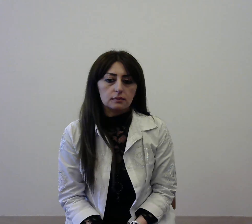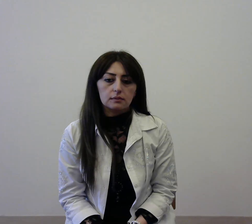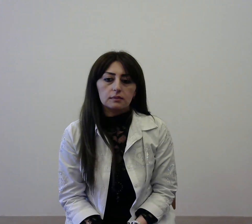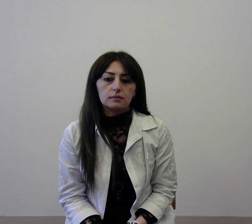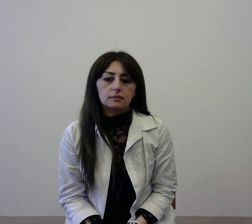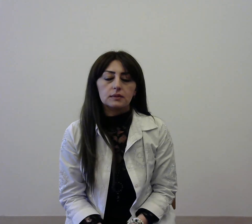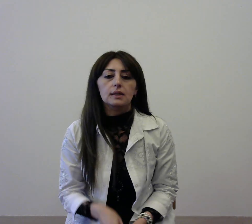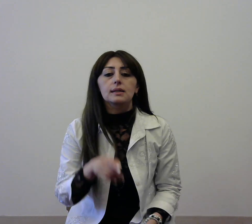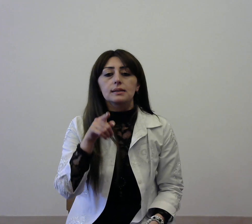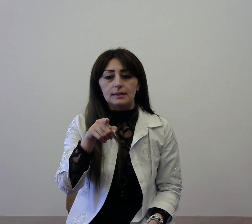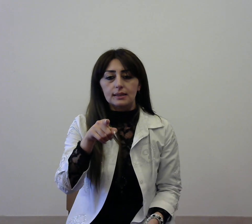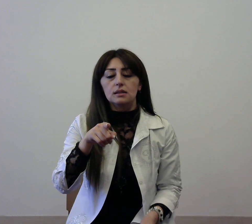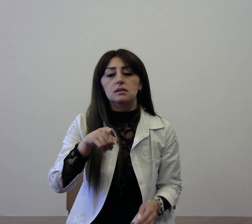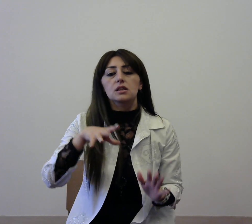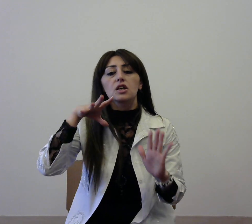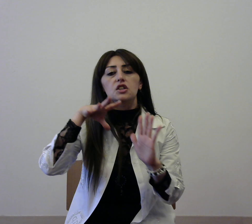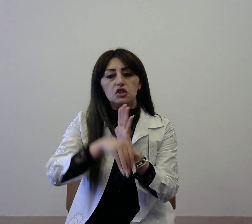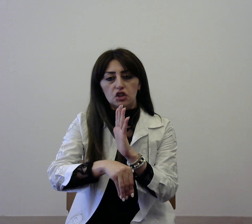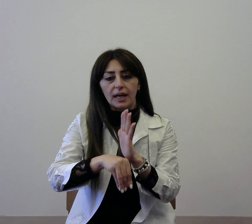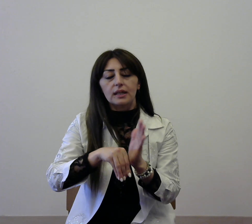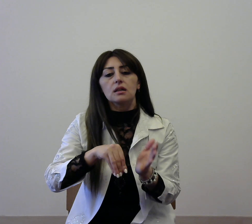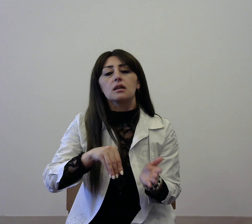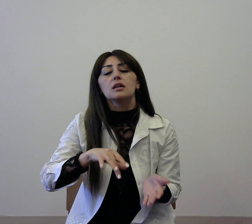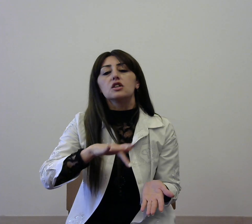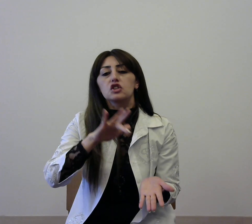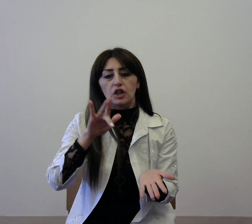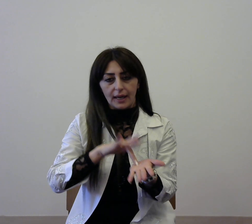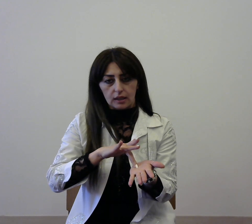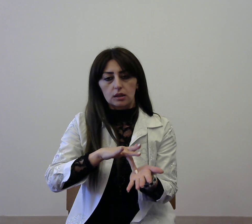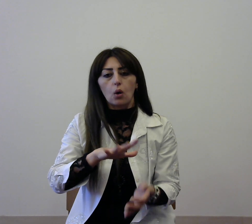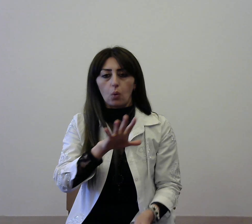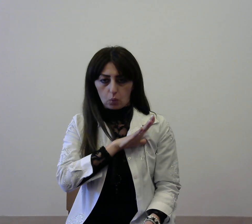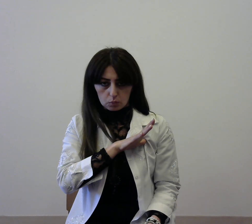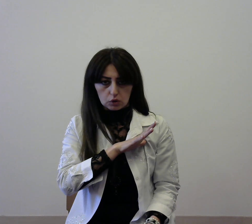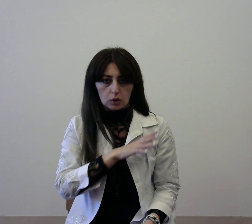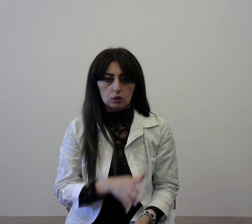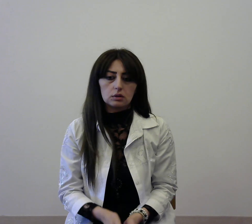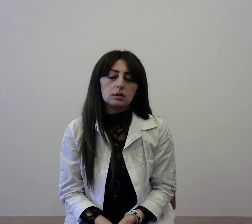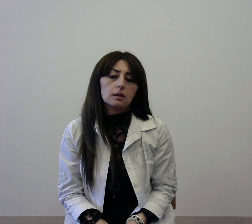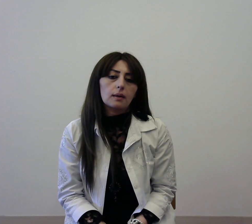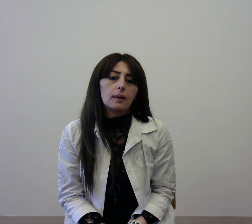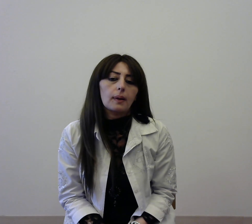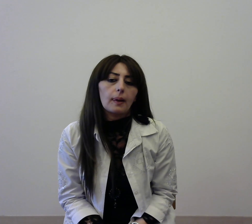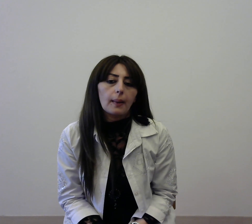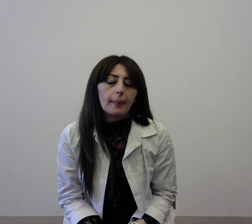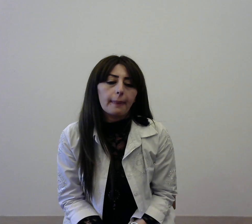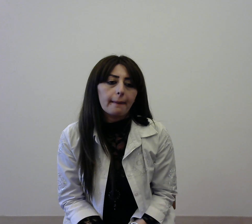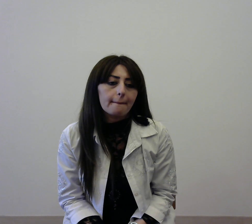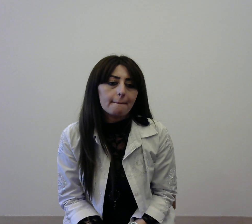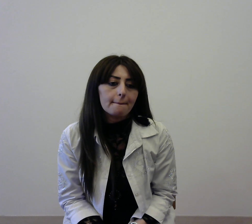Siz İçərişəhərdə olmusuz?